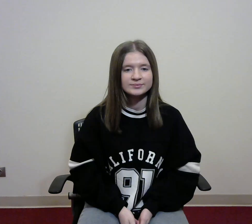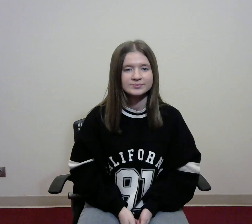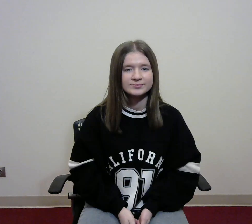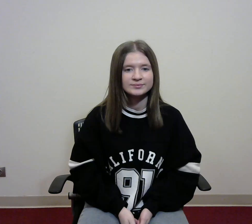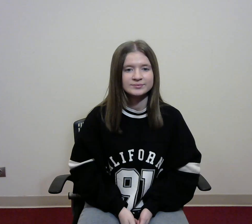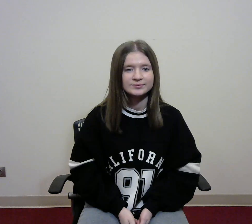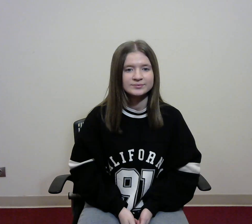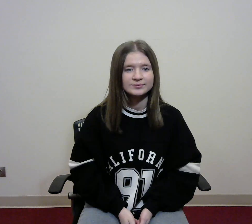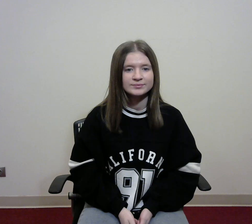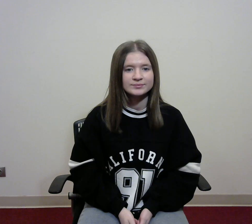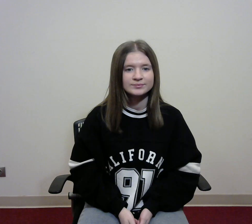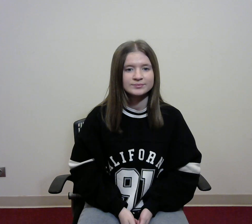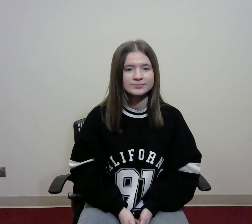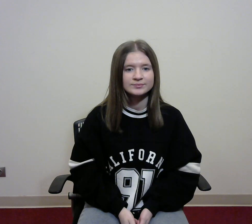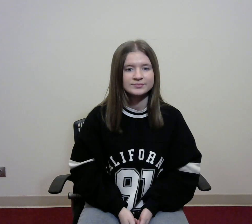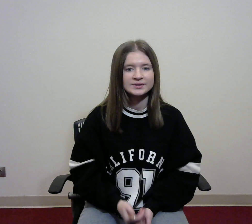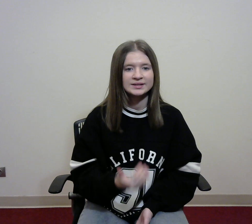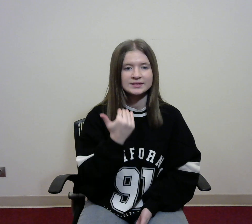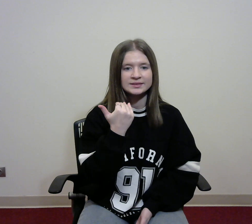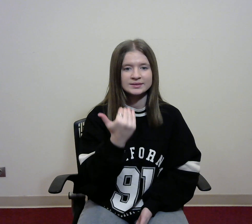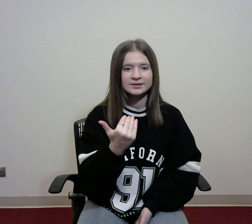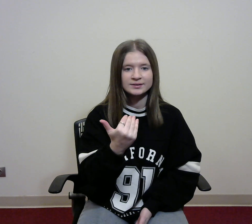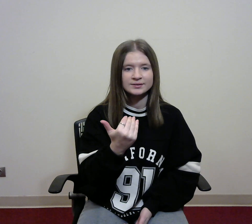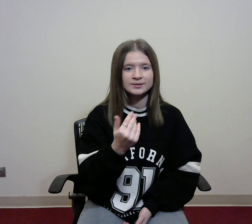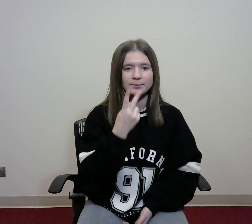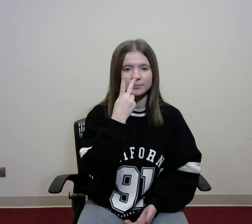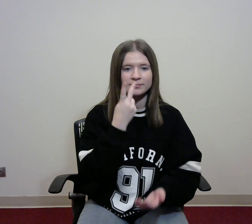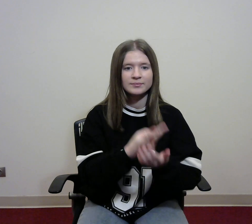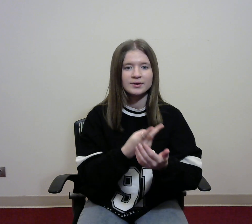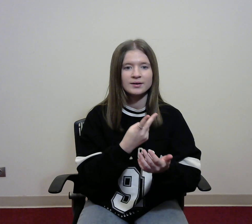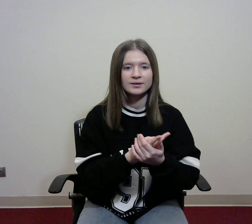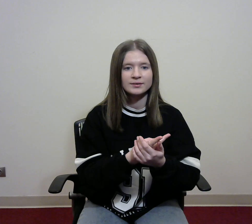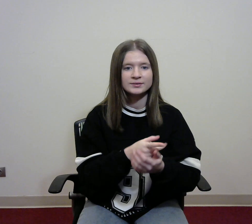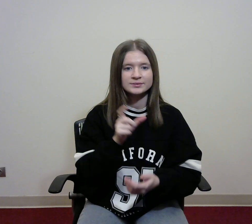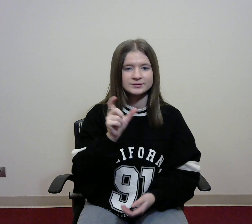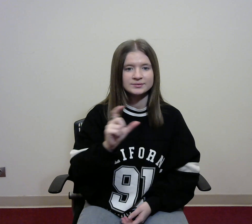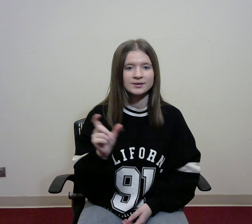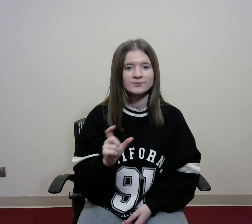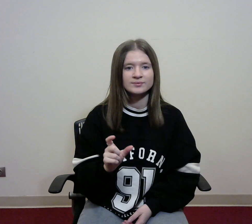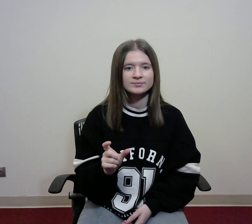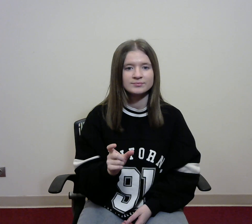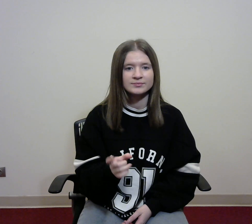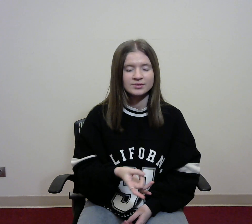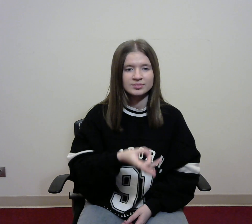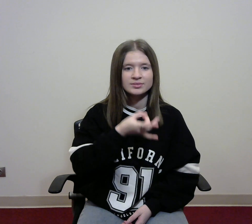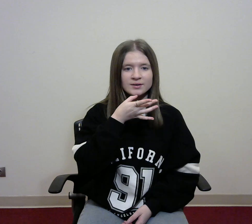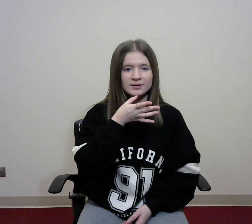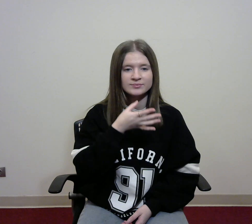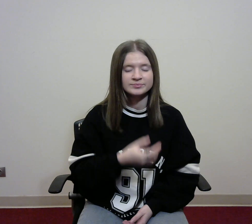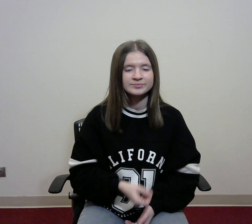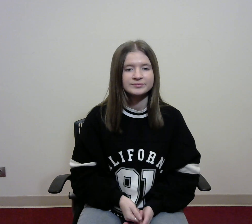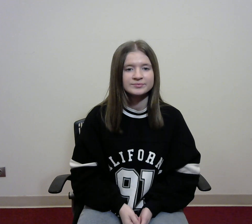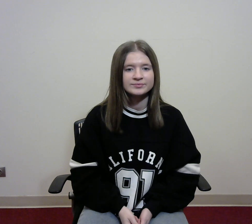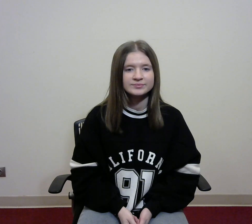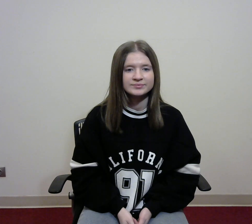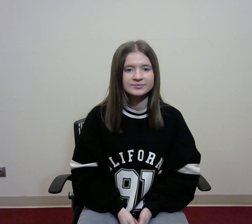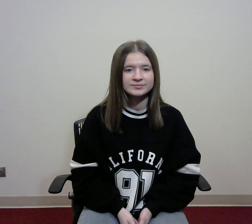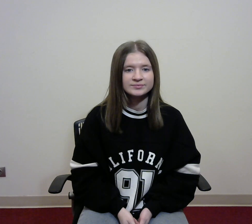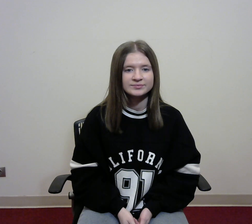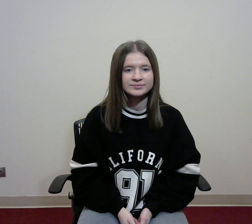Sizə göstərilən şeiri bəyəndiniz?